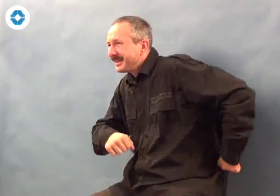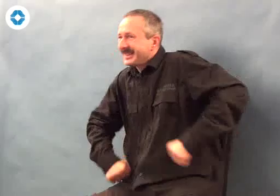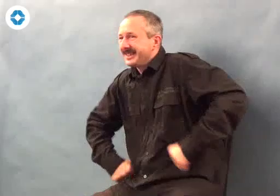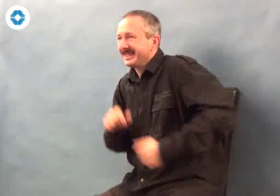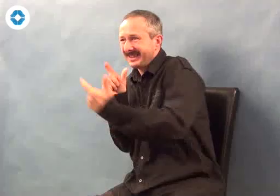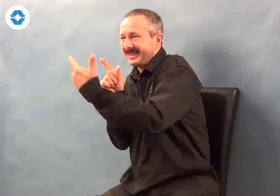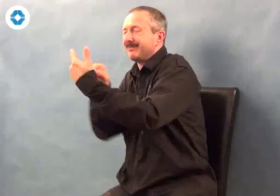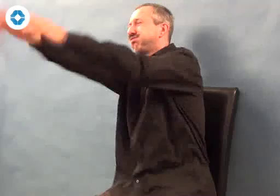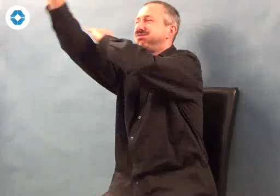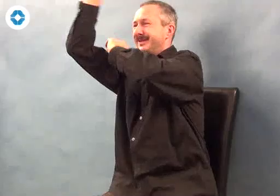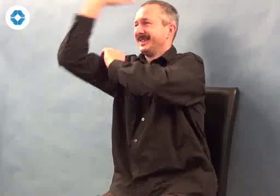Oni szybko uciekają przed nim.